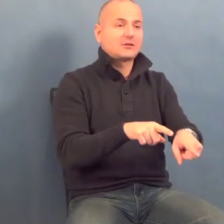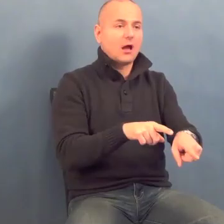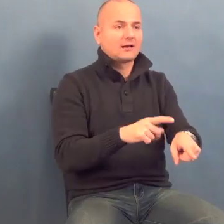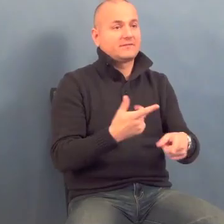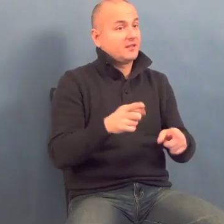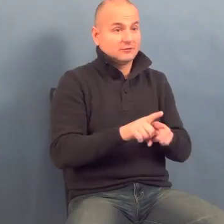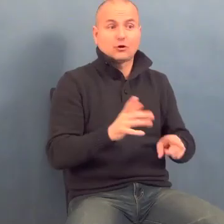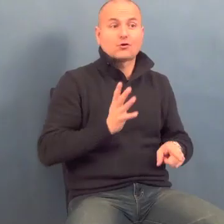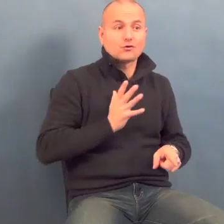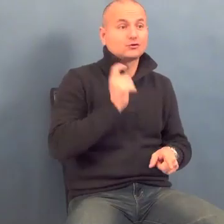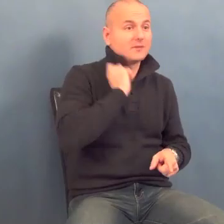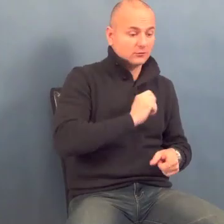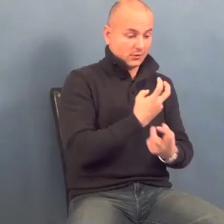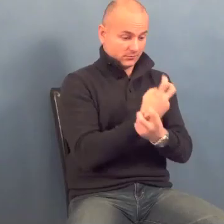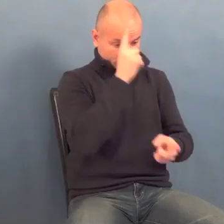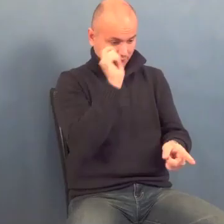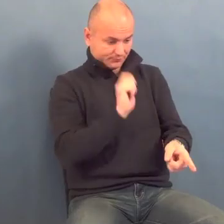Tak jak z tym radioaktywnym, też grozi śmiercią.